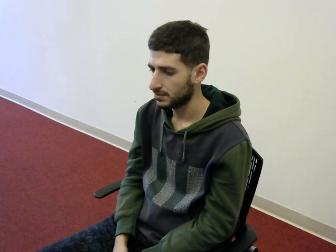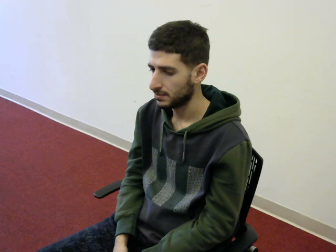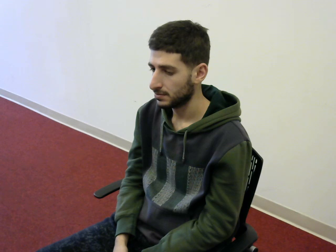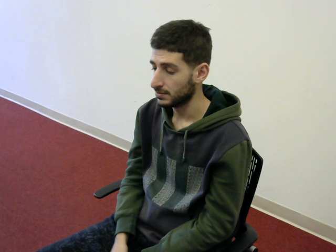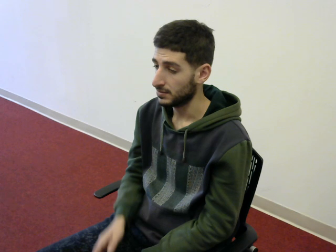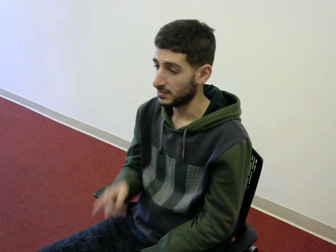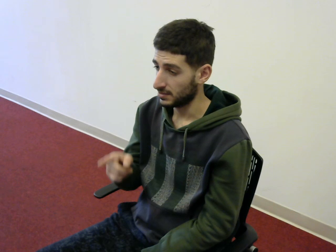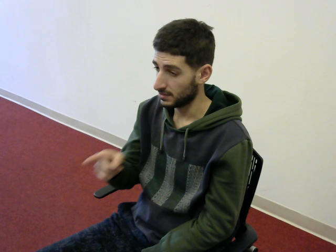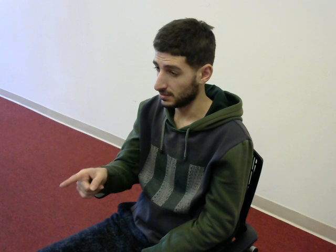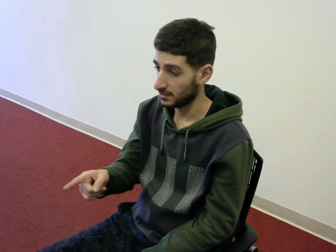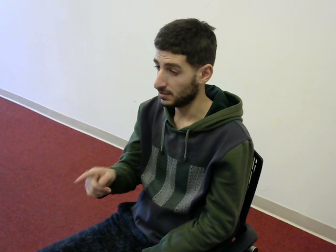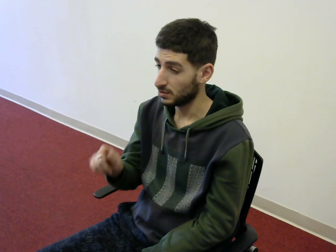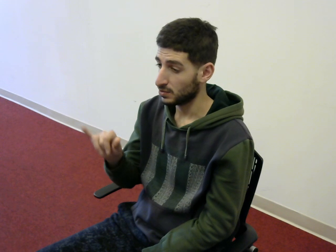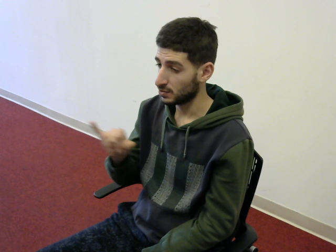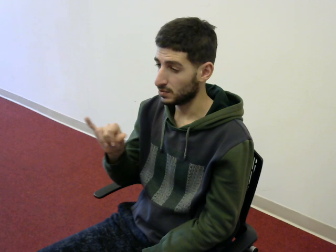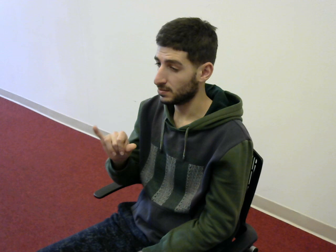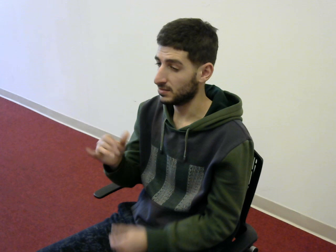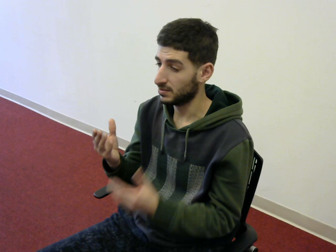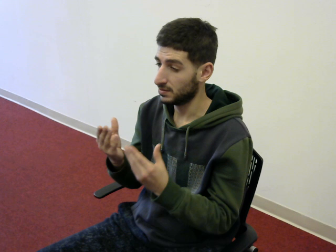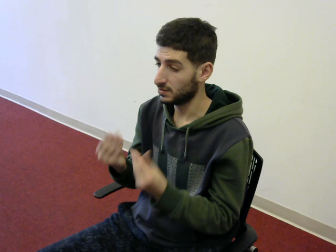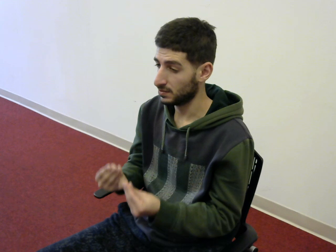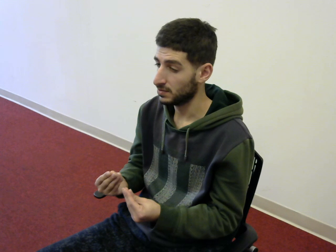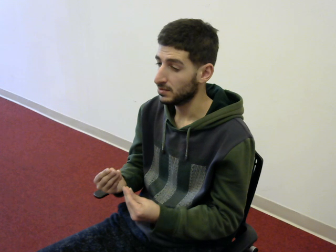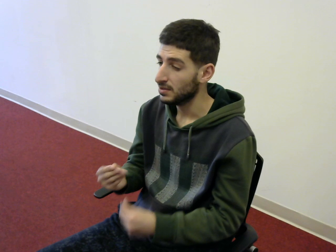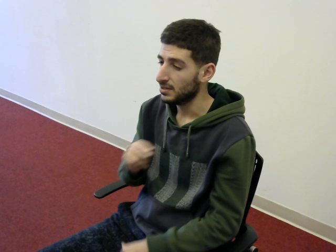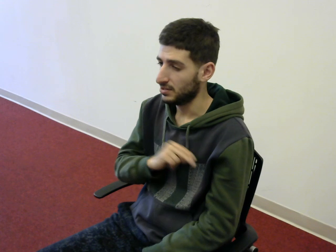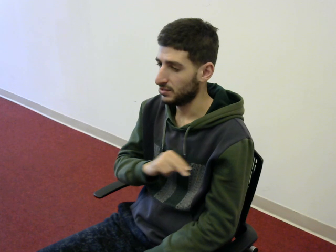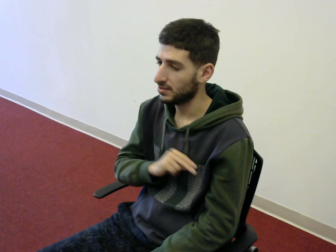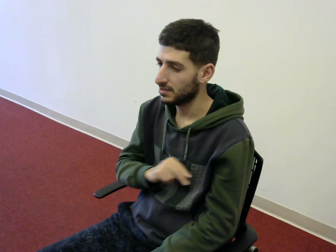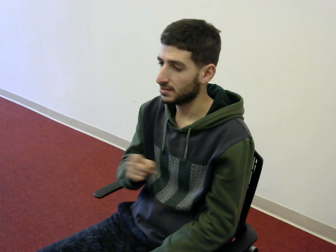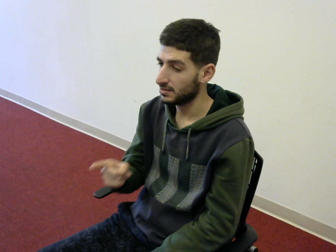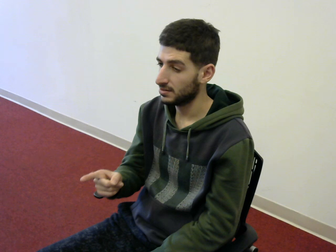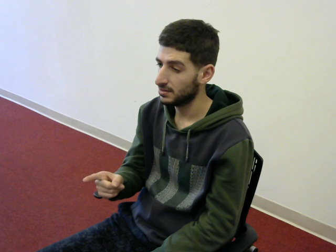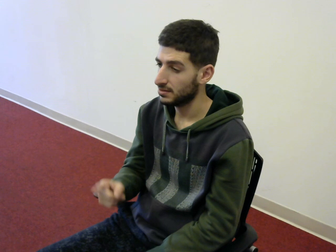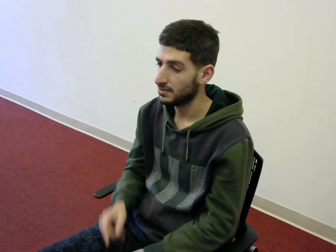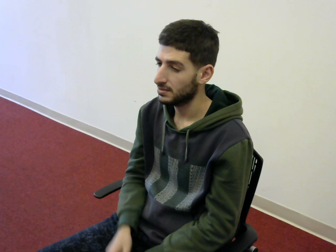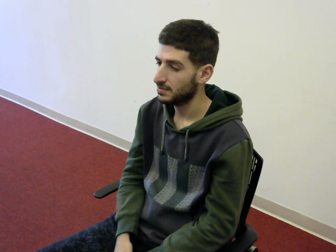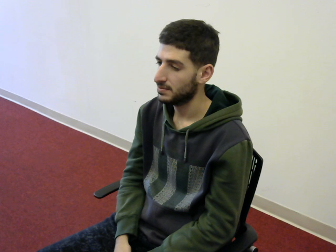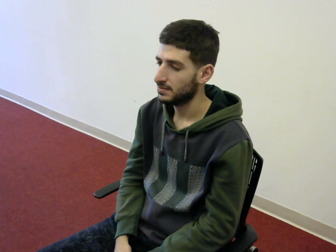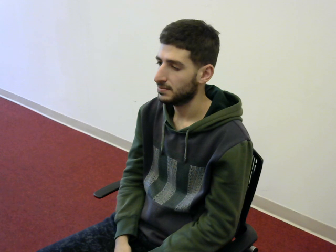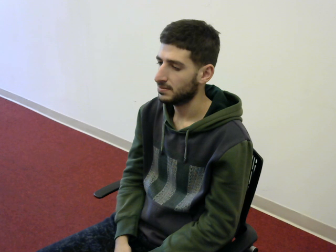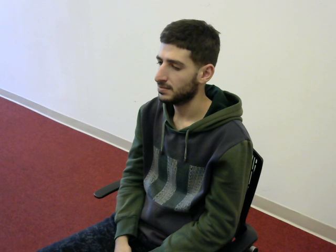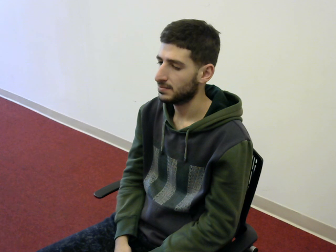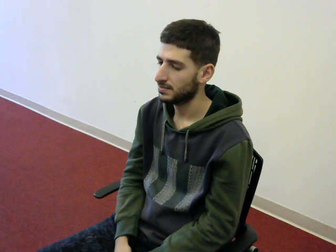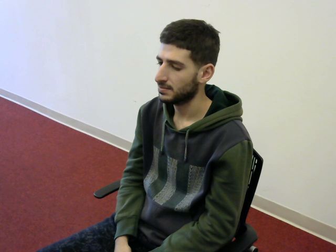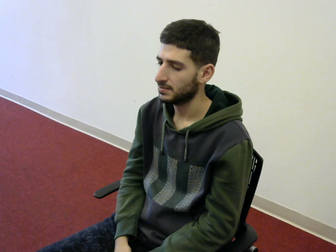Sən şənbə günü işləyirsən?